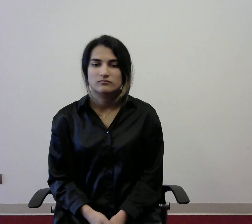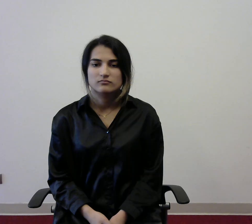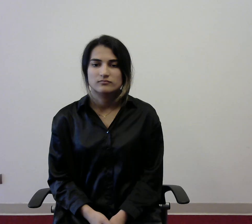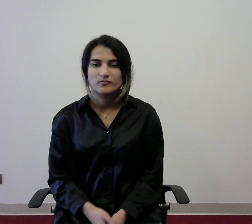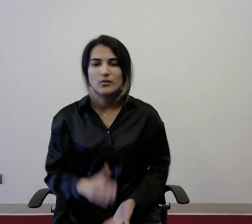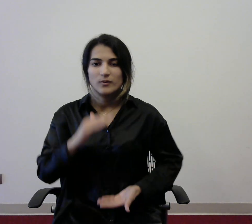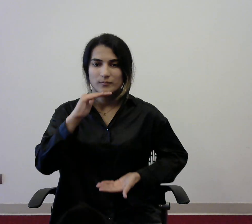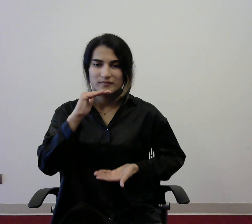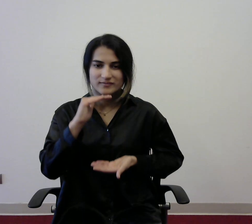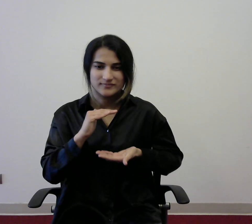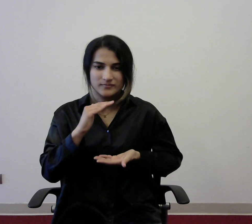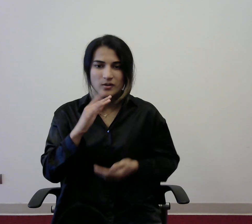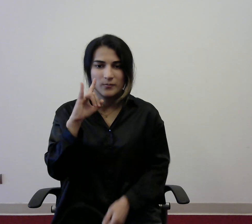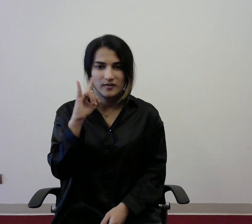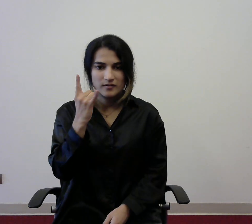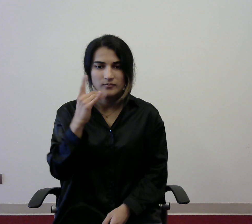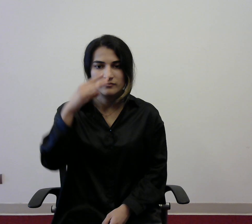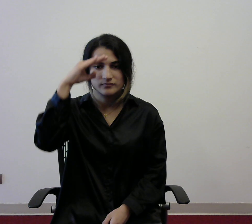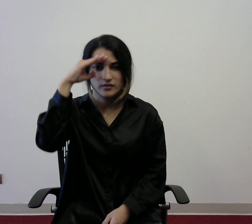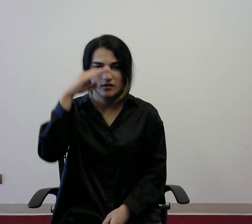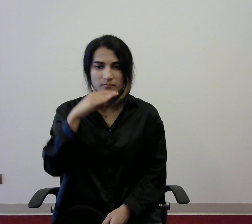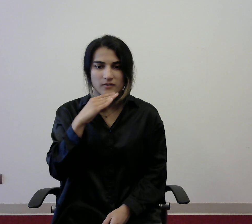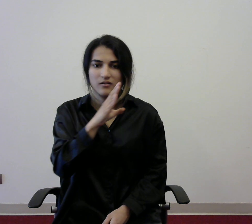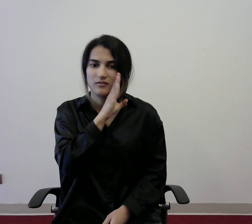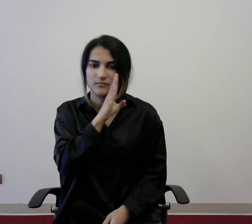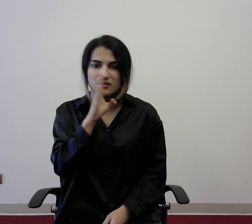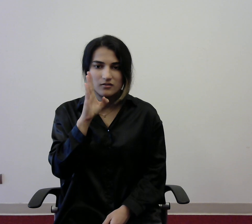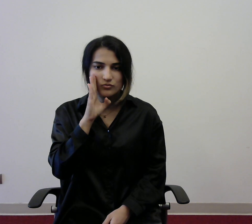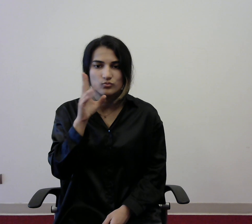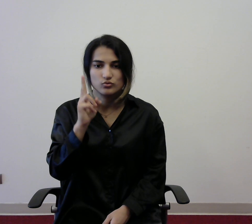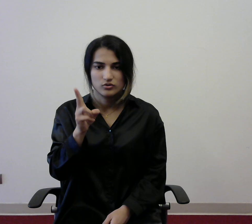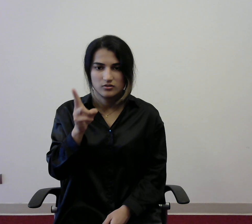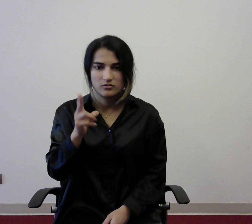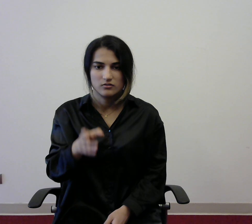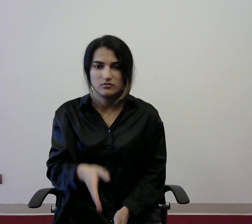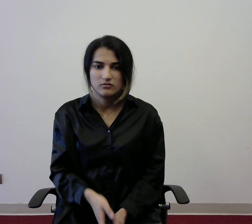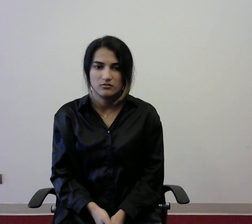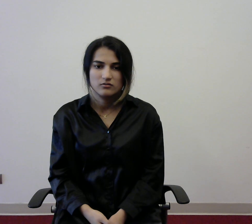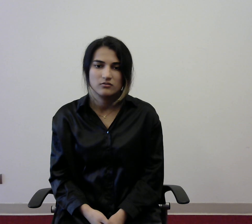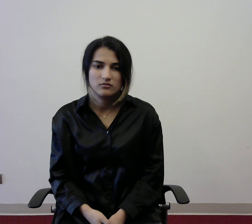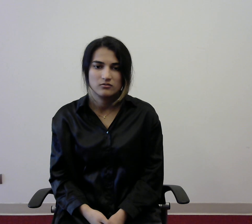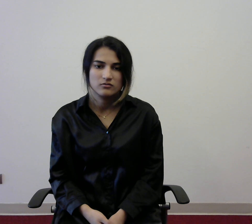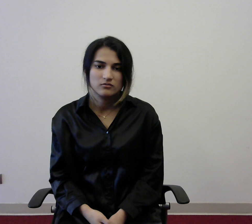Körpə uşağın valideyni kimdir?